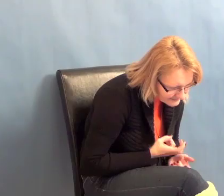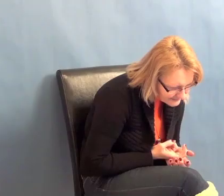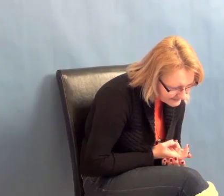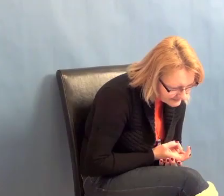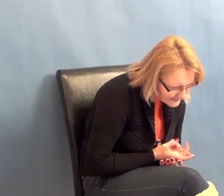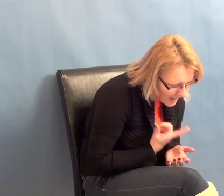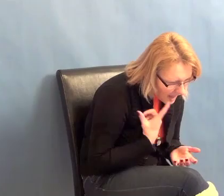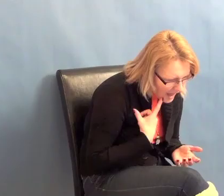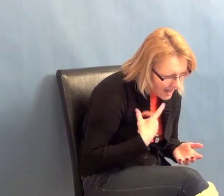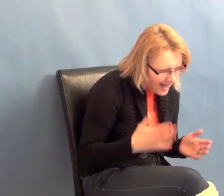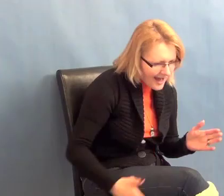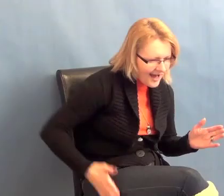Aha, to taki pociąg?